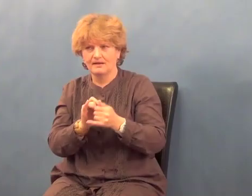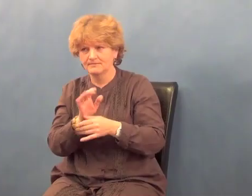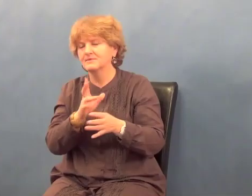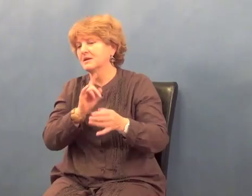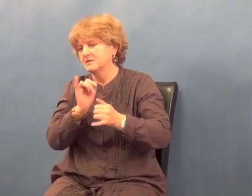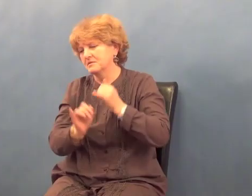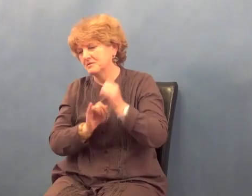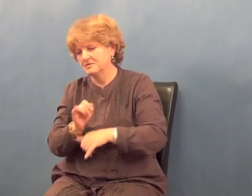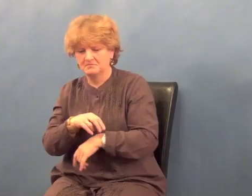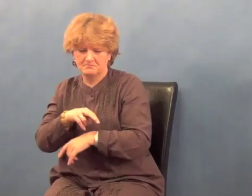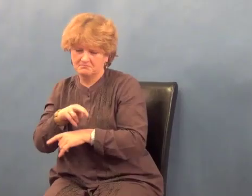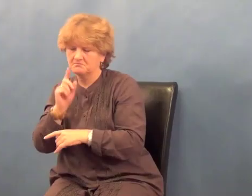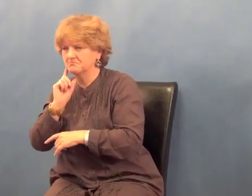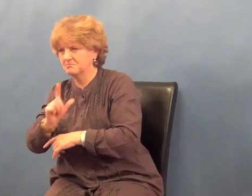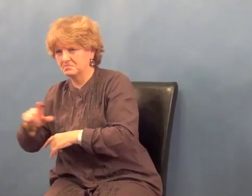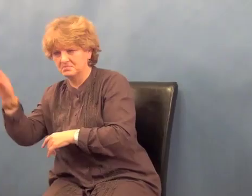Chłopiec jedzie na rowerze, spogląda w dół i odjeżdża.